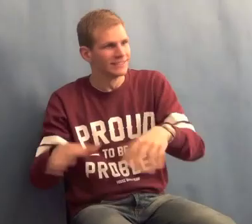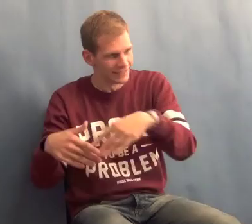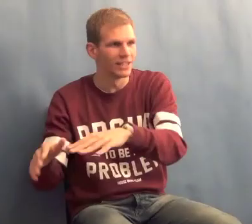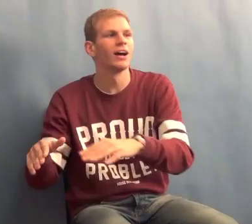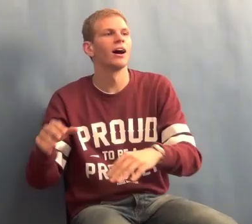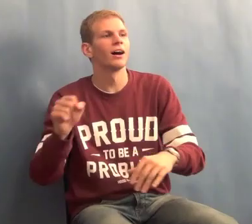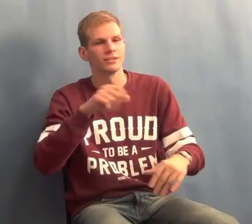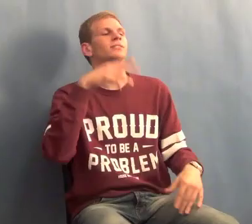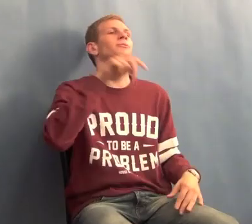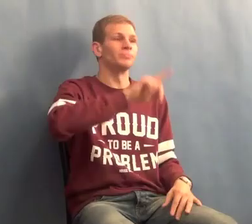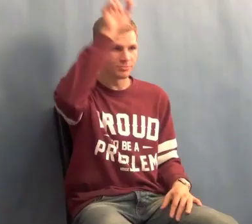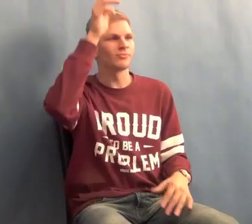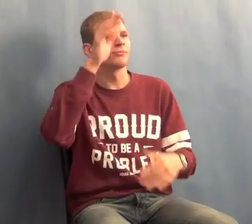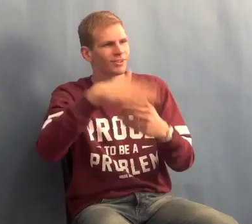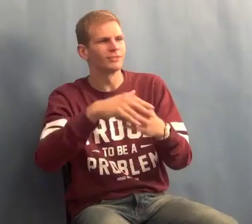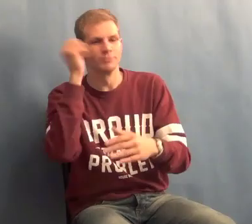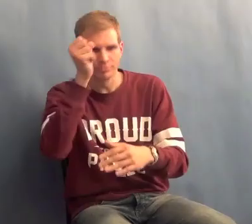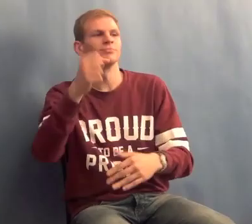Aż poszli na górę i zaczęli stukać w drzwi, żeby ktoś otworzył.